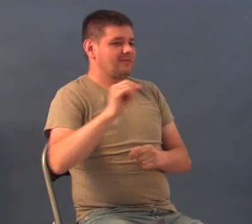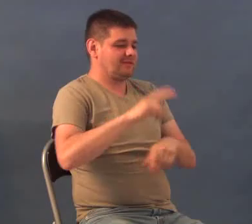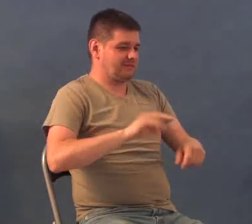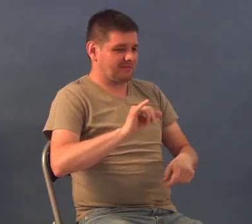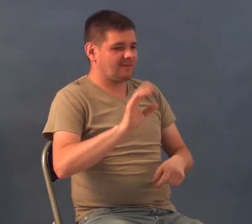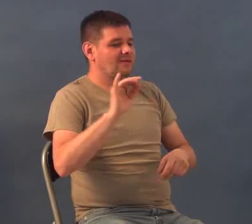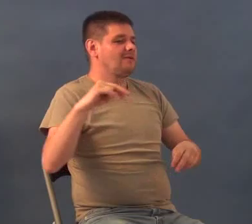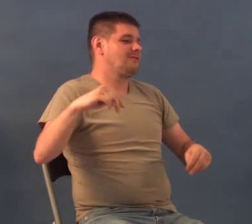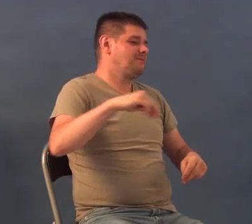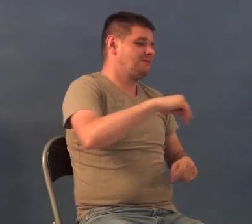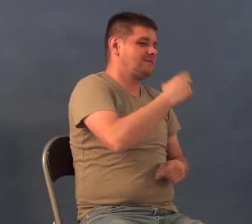Policjant dziwi się, idzie dalej.